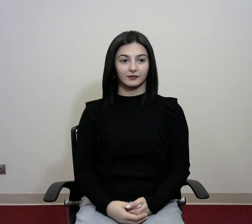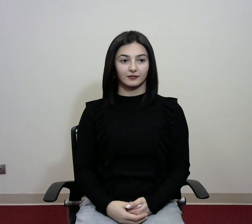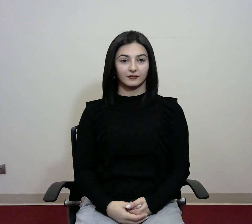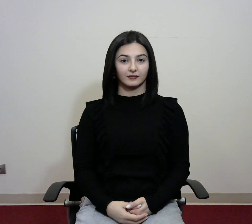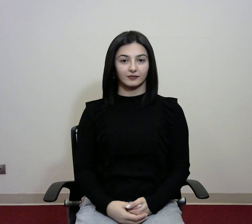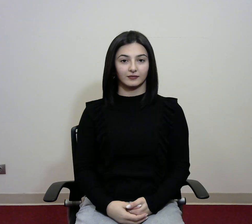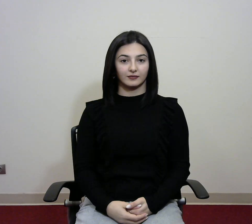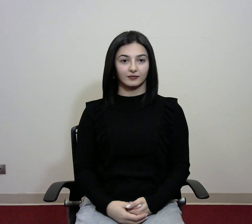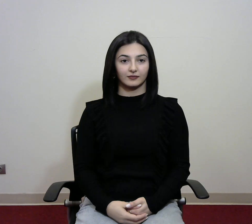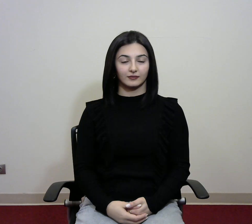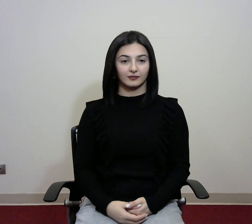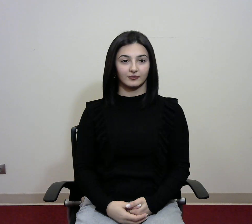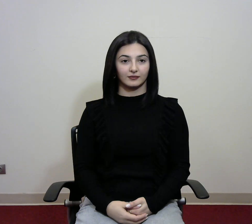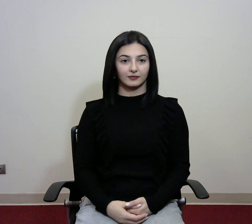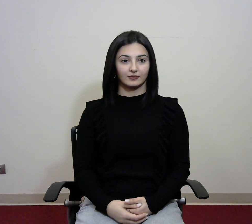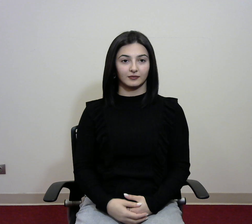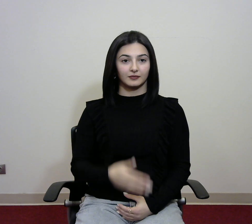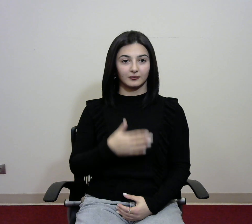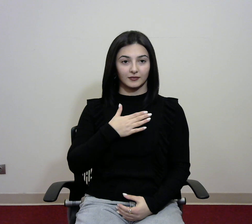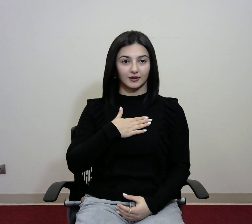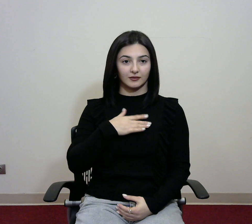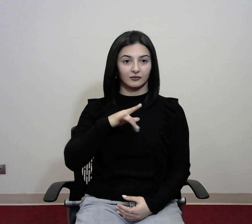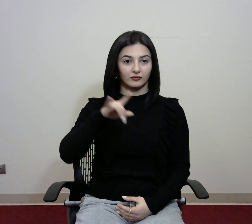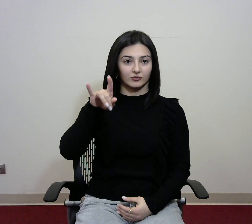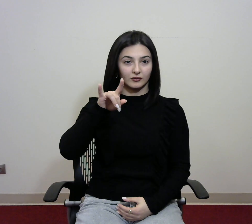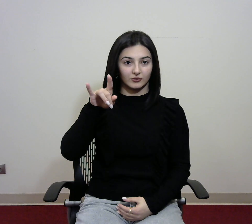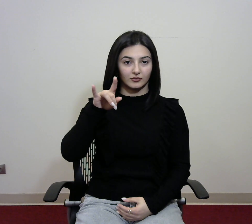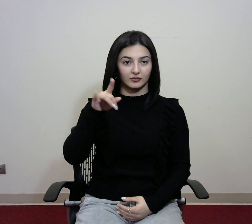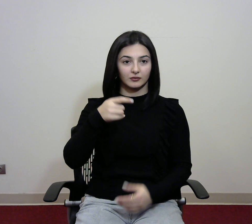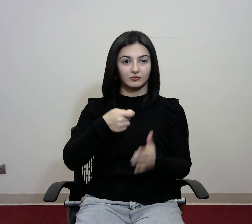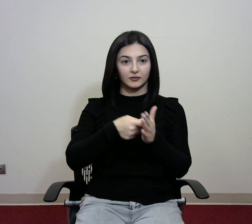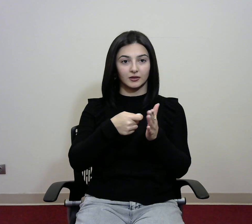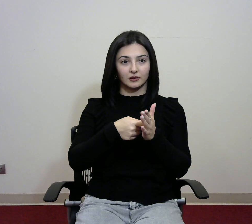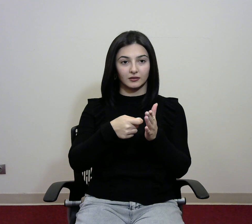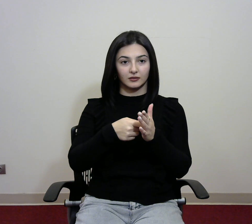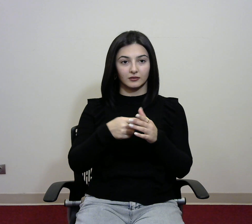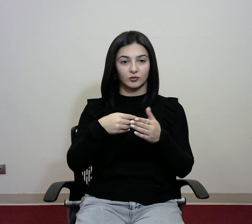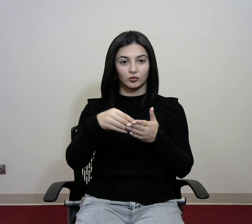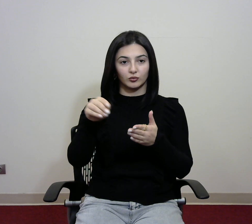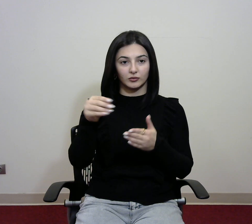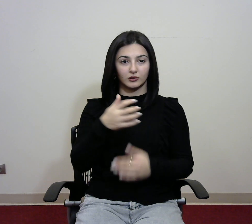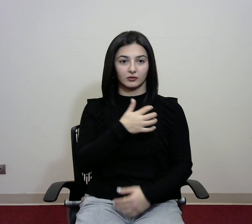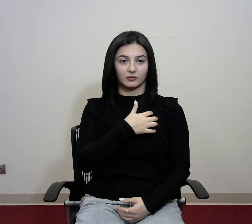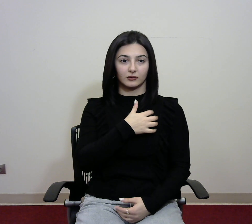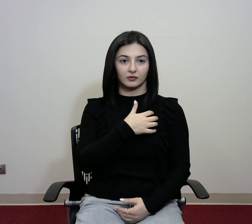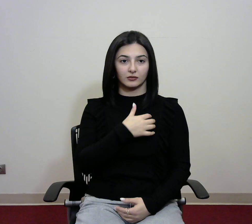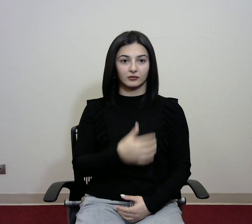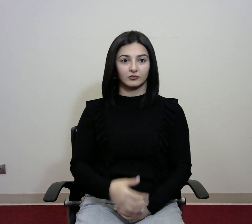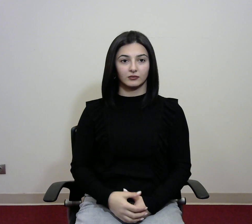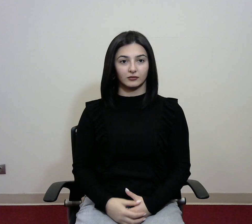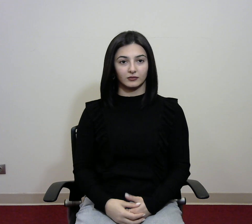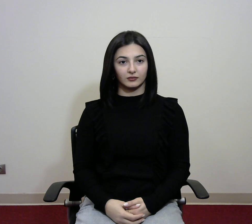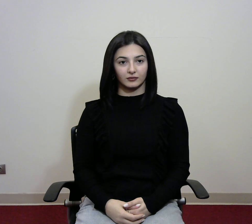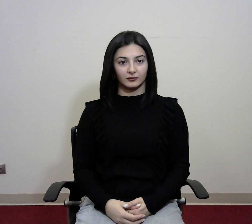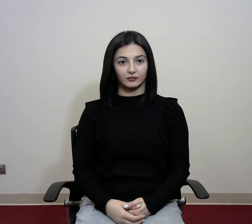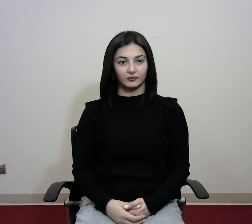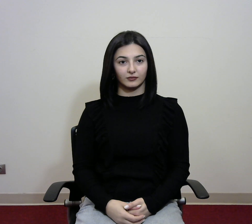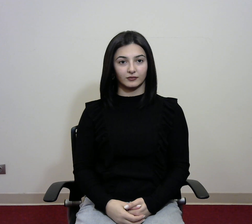Mən təyyarə bileti almaq istəyirəm